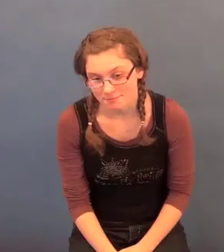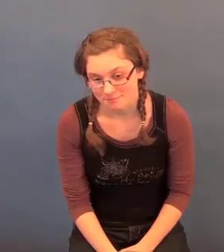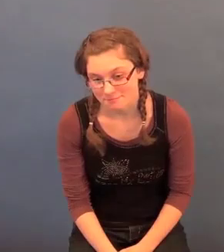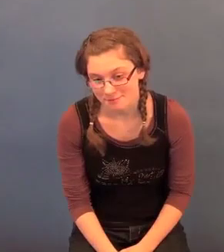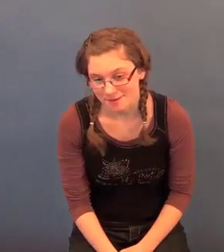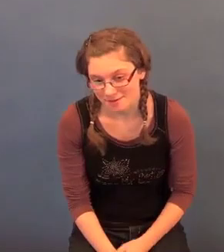Mam.